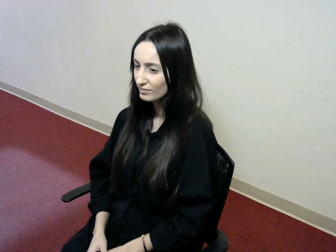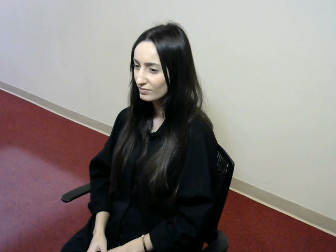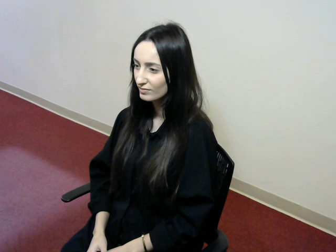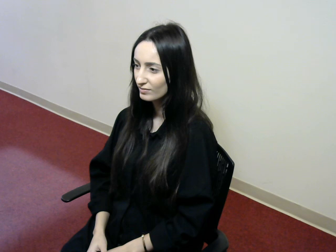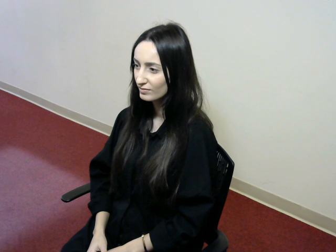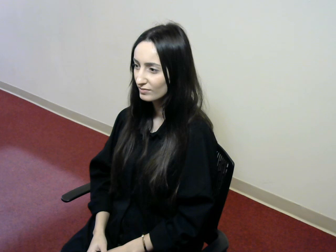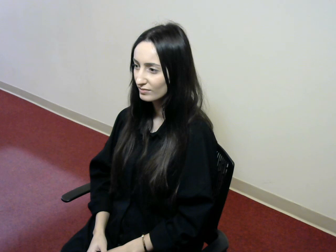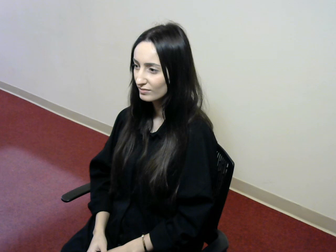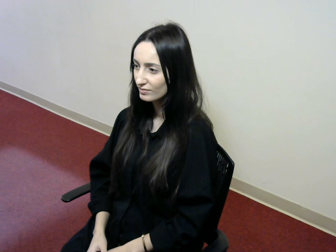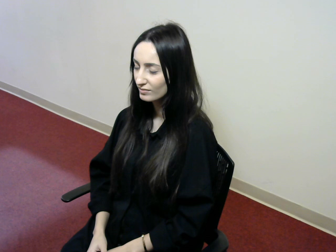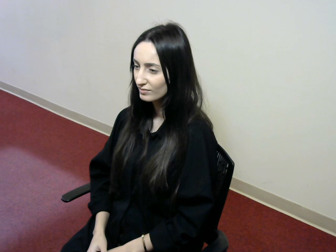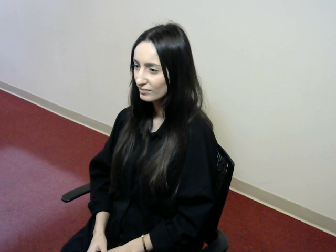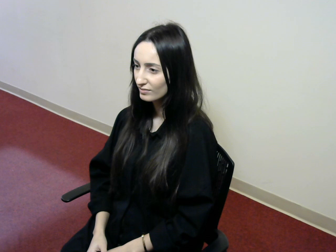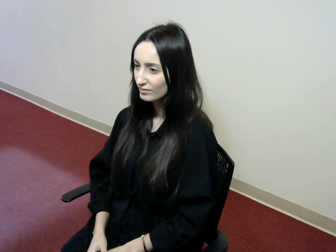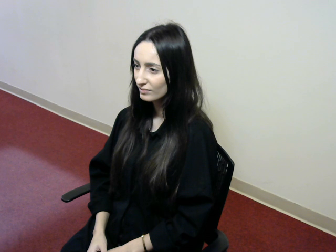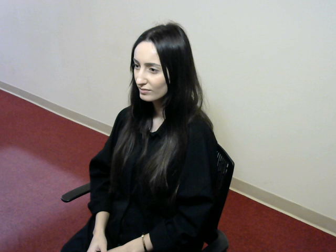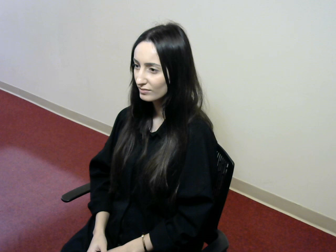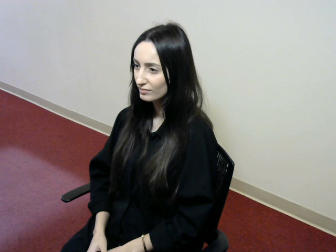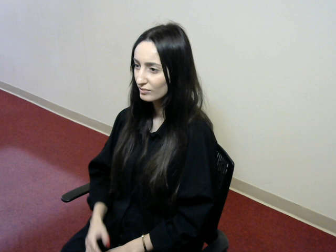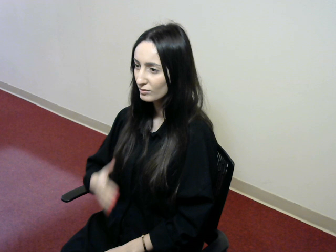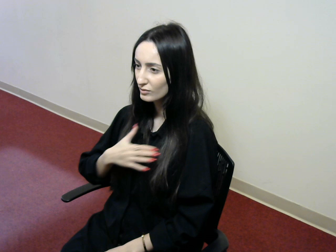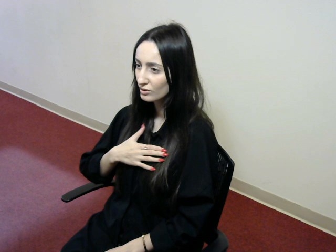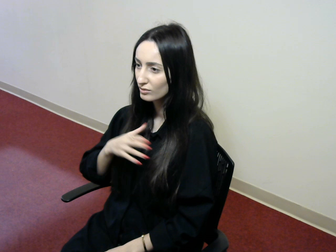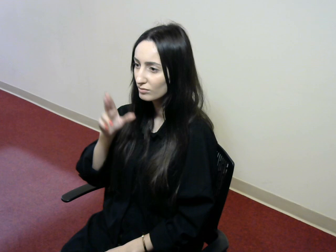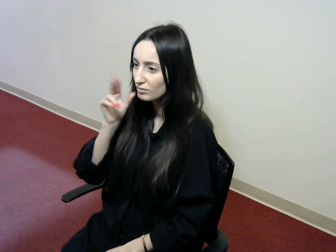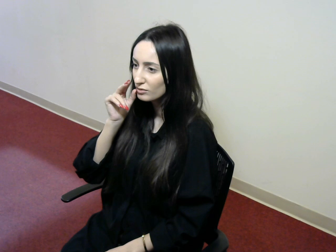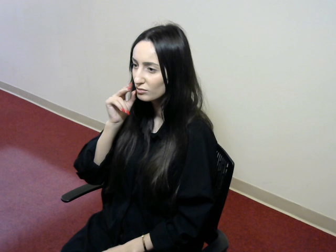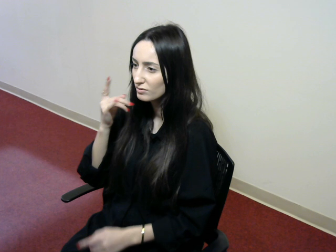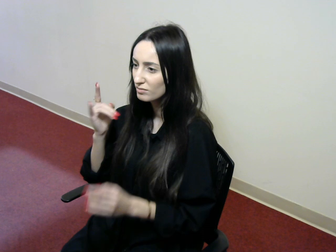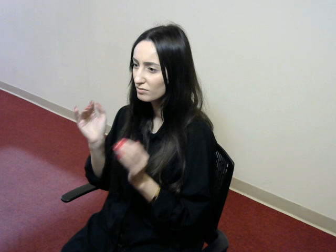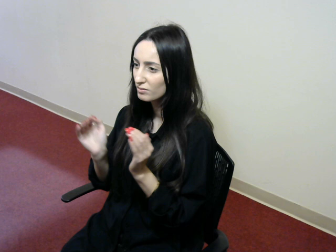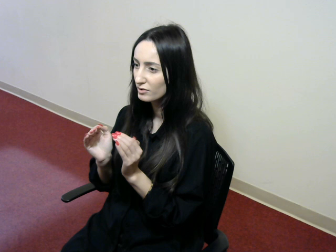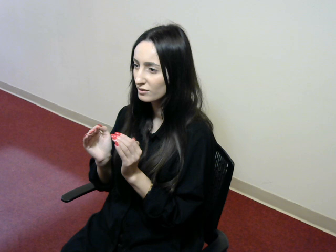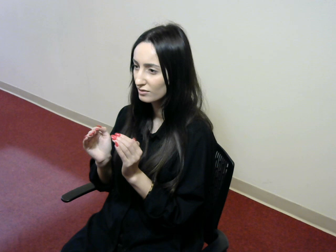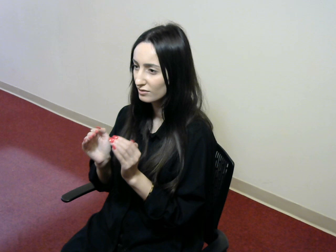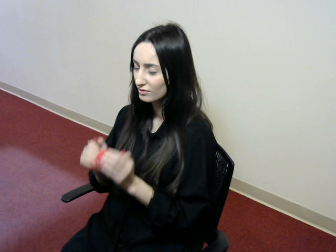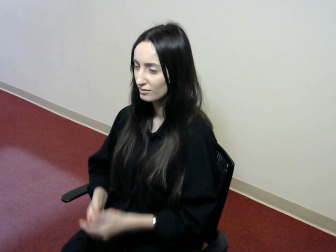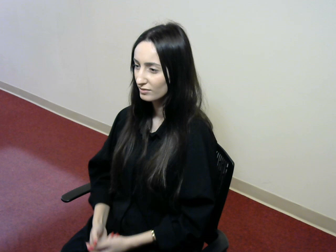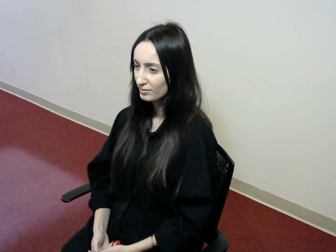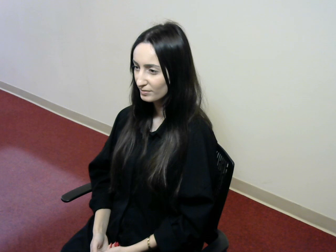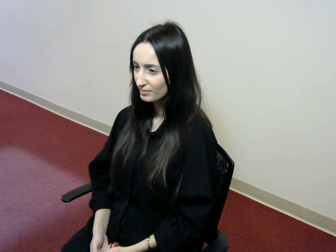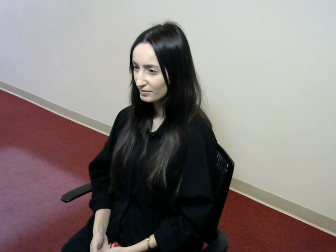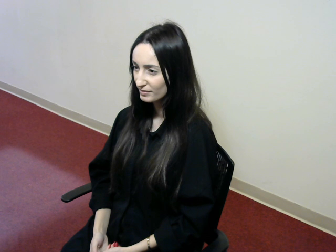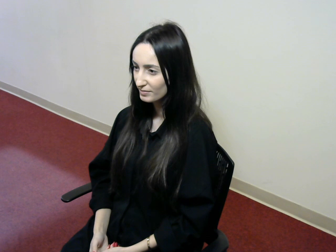Mənim pişiyim balacadır